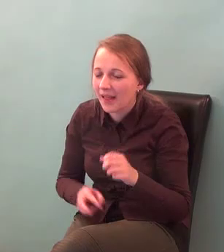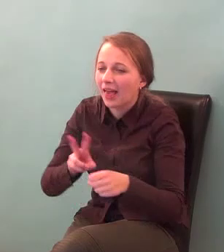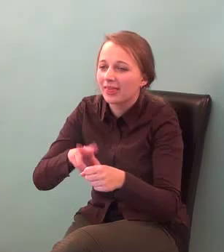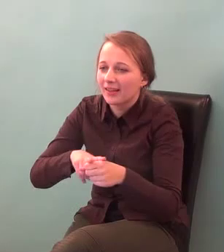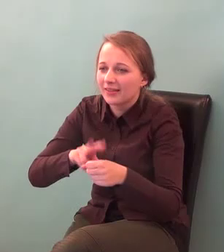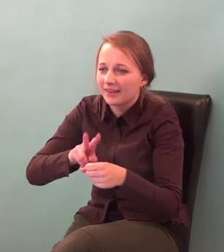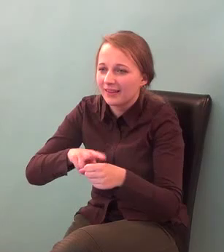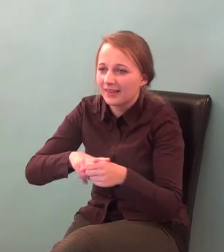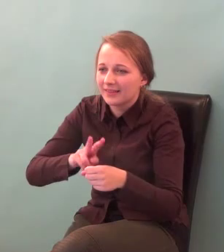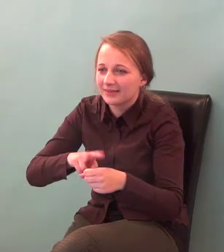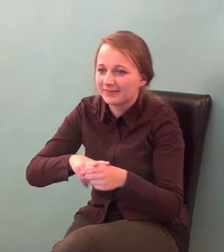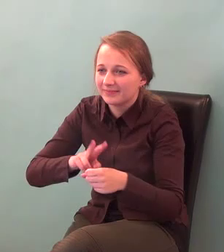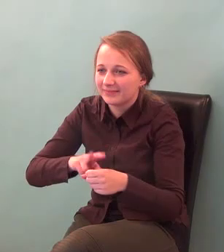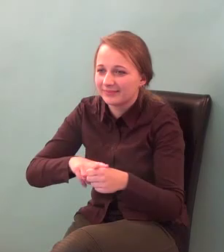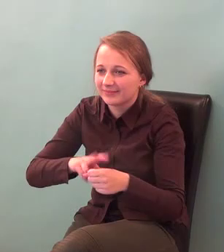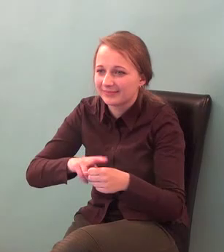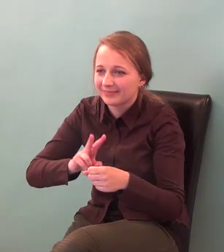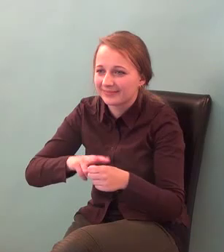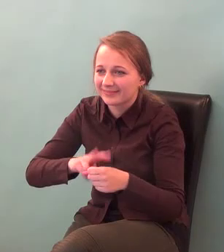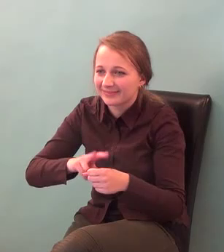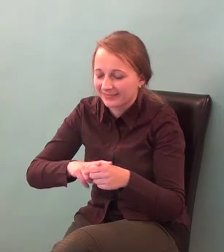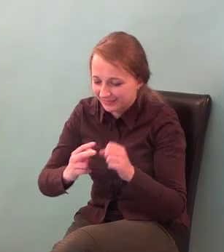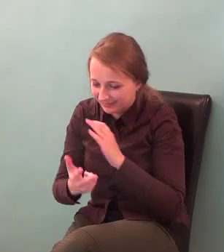Data?